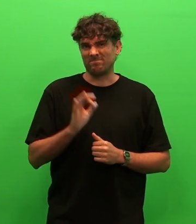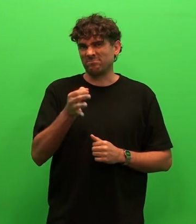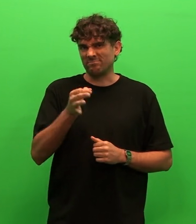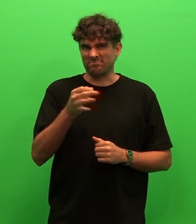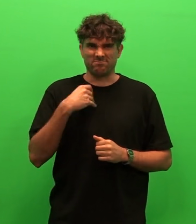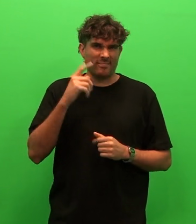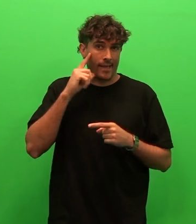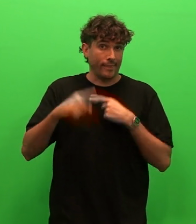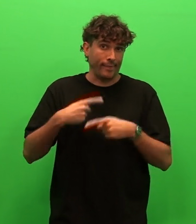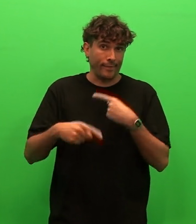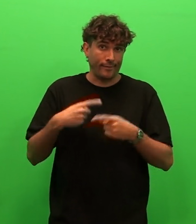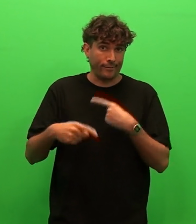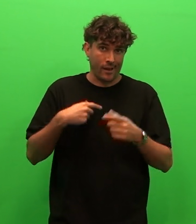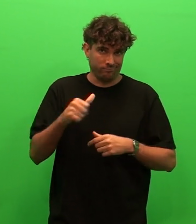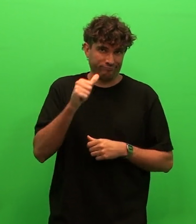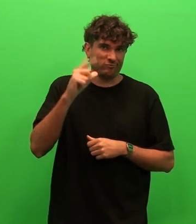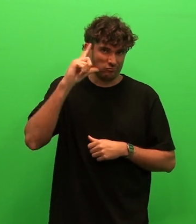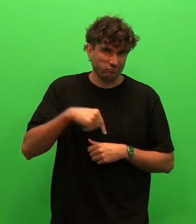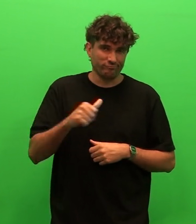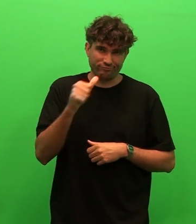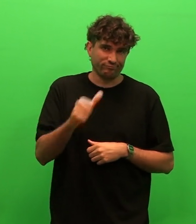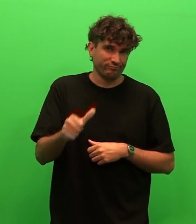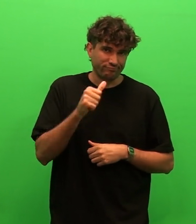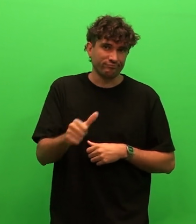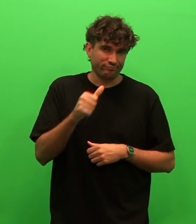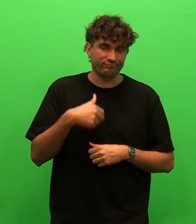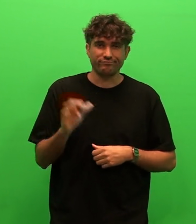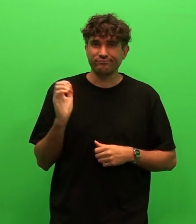Sí, bec cada dia durant tot el dia.